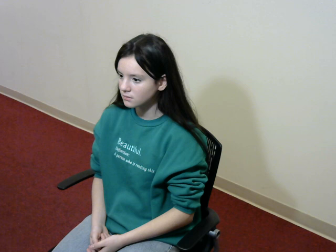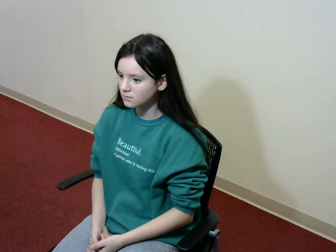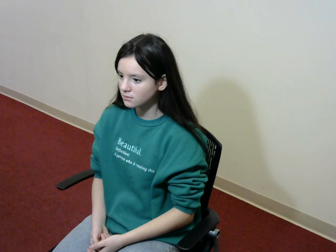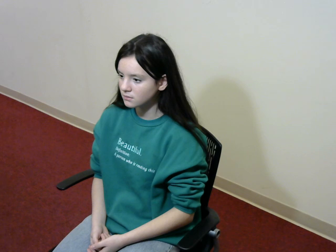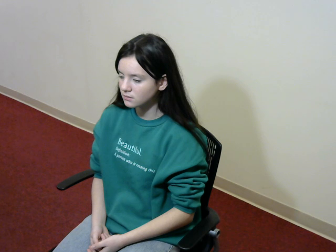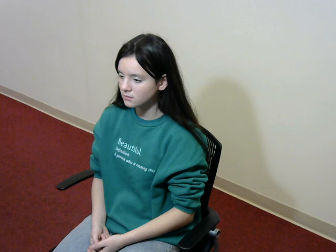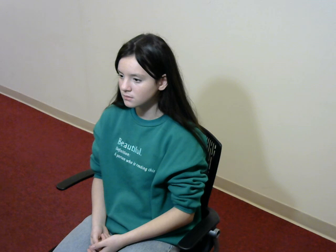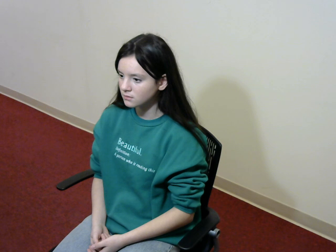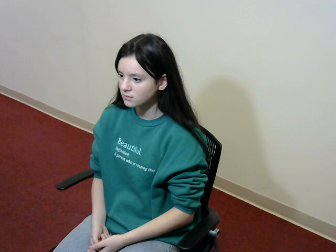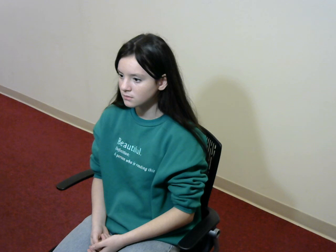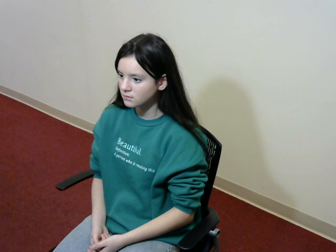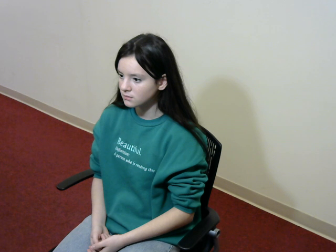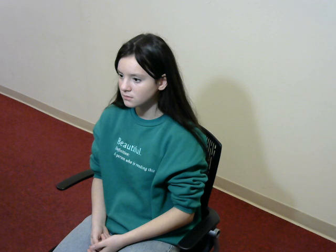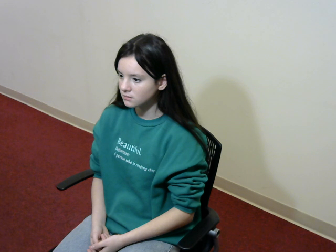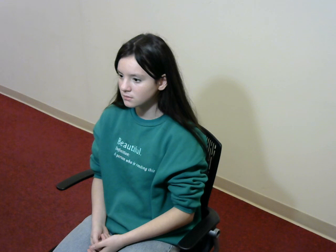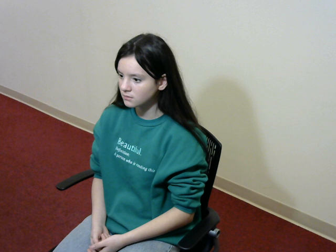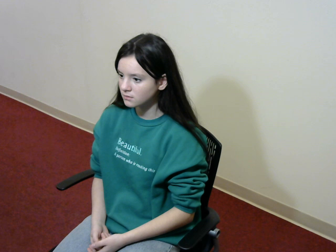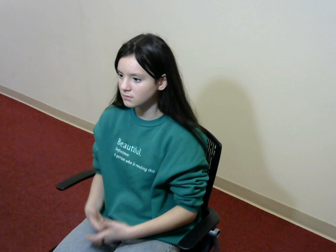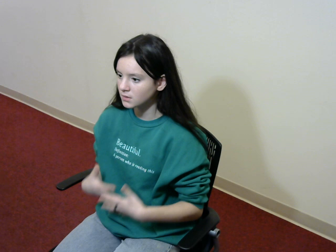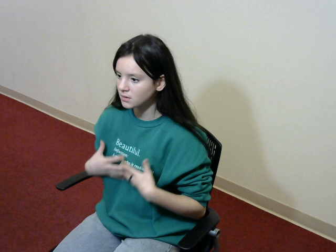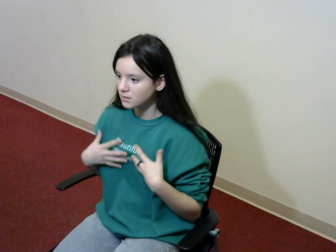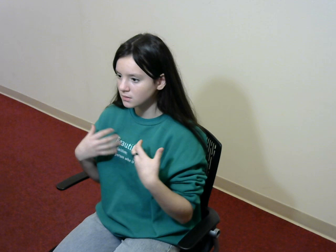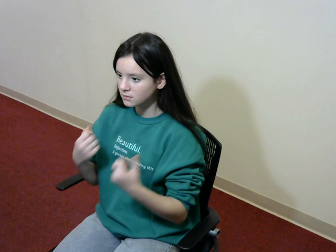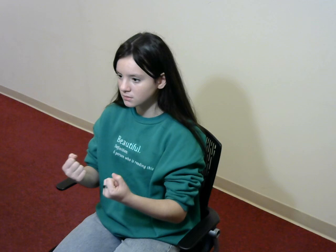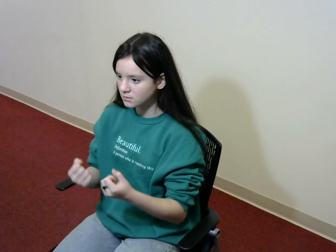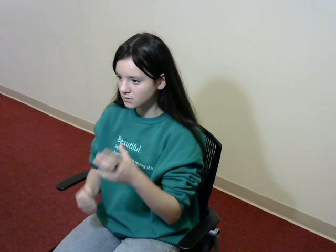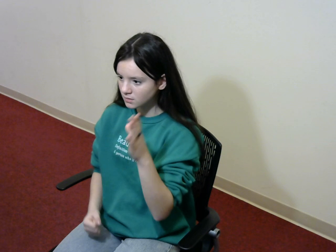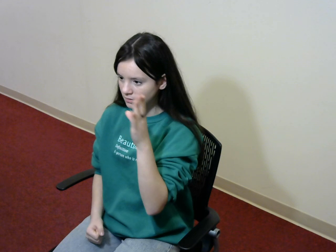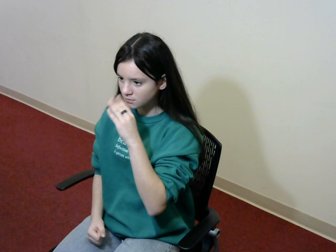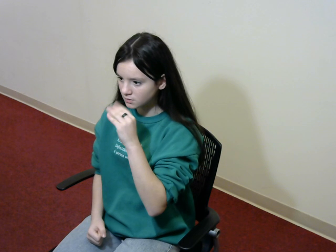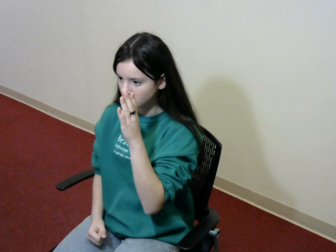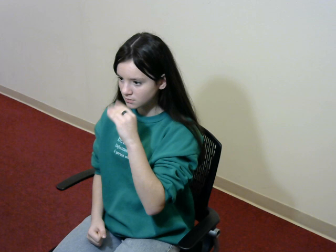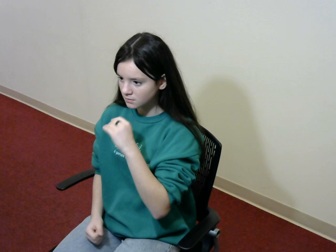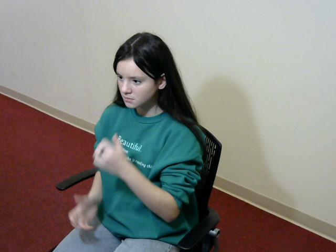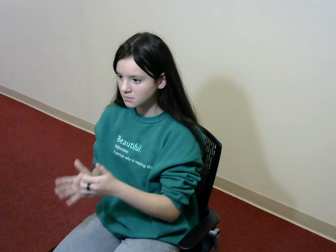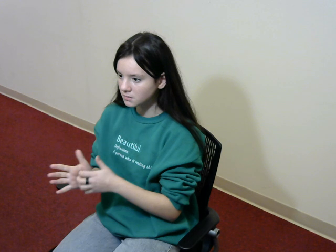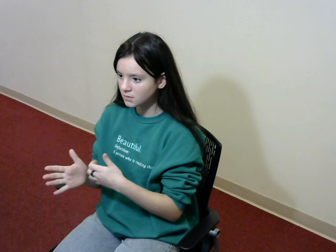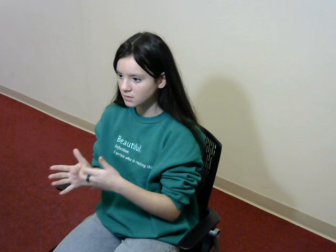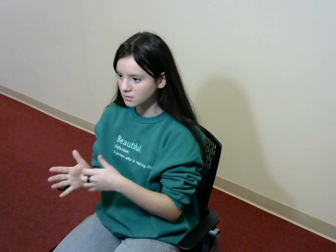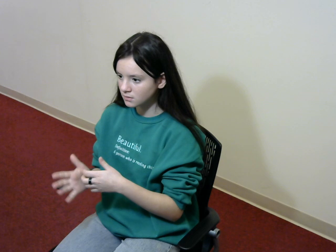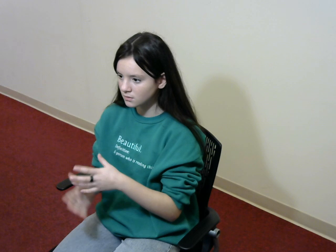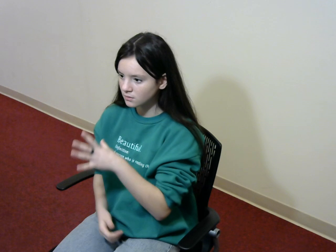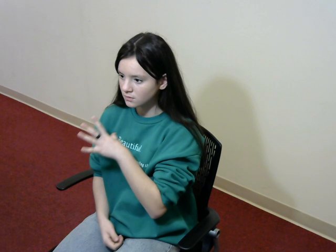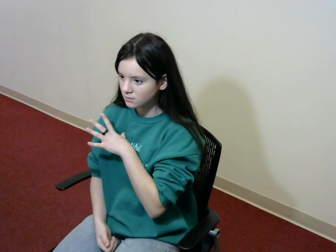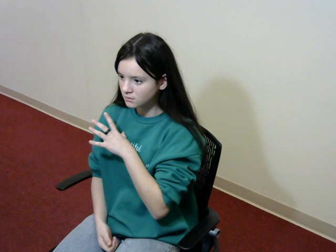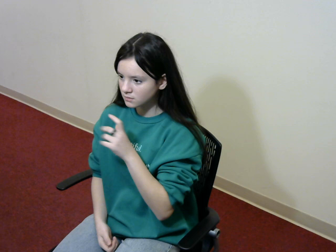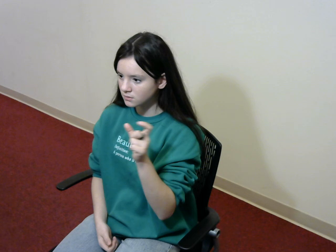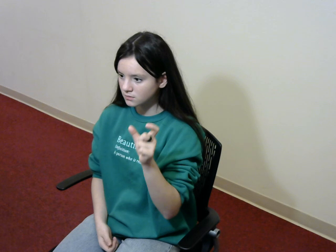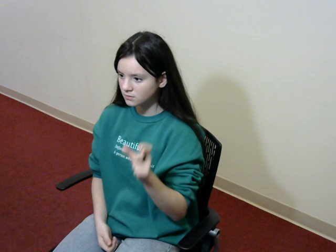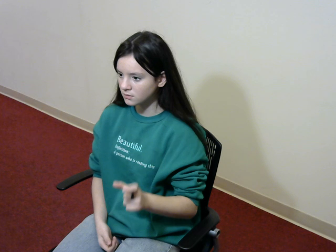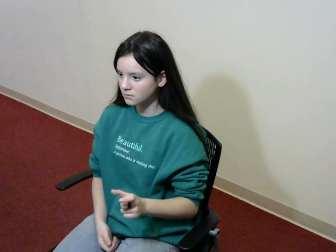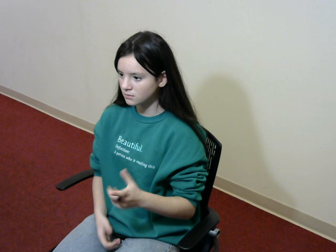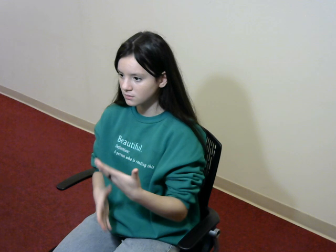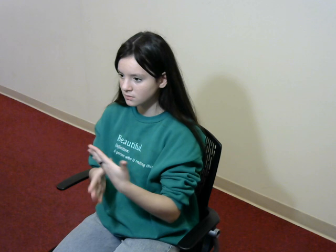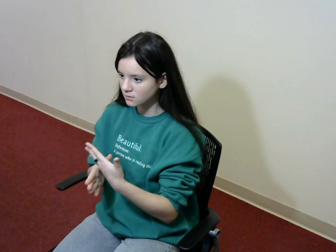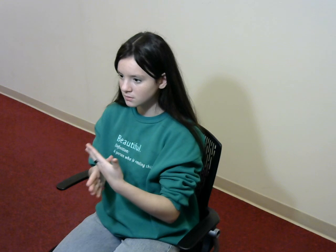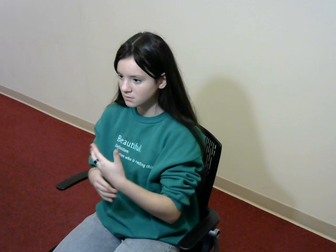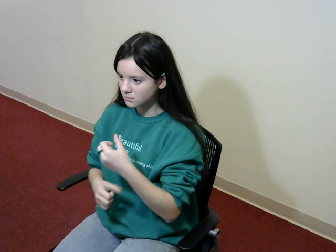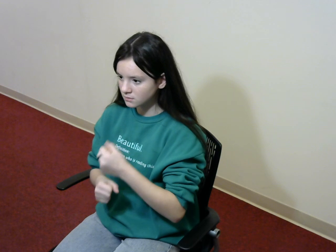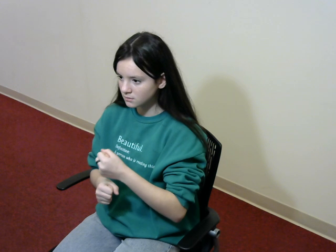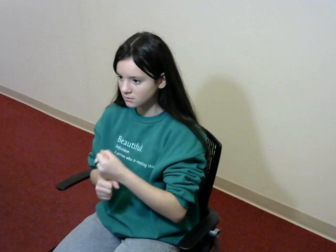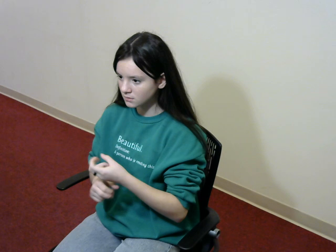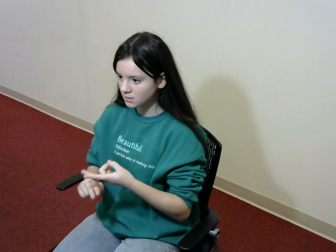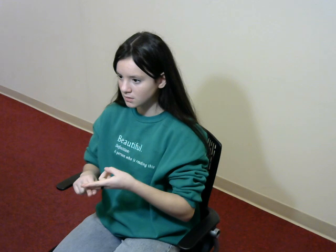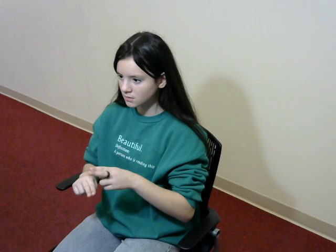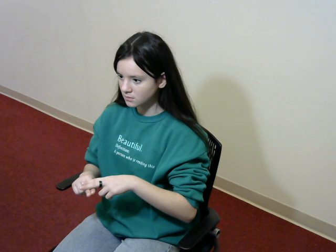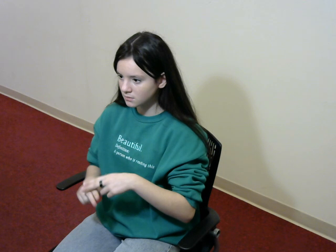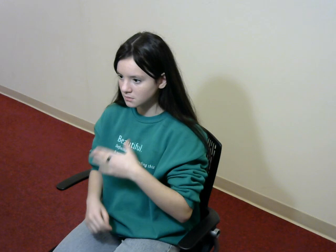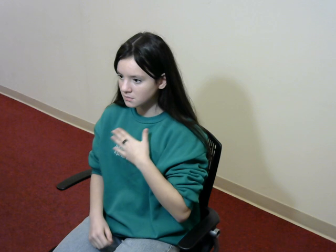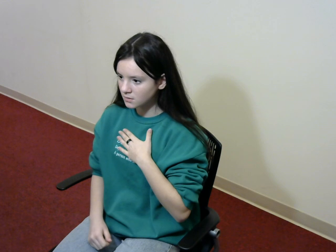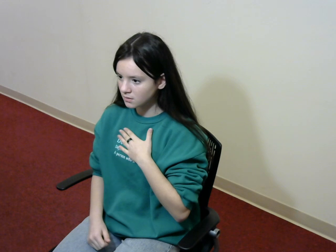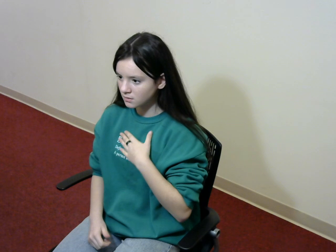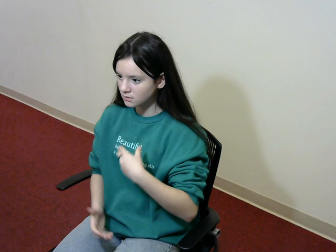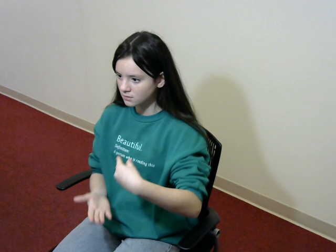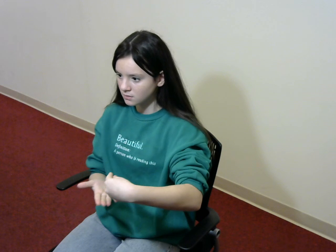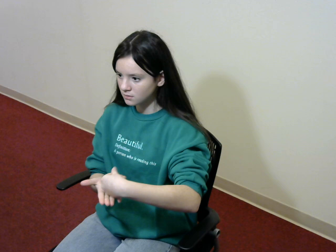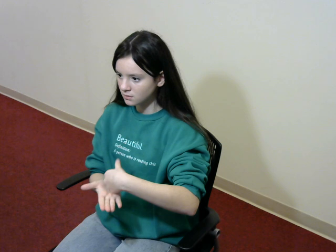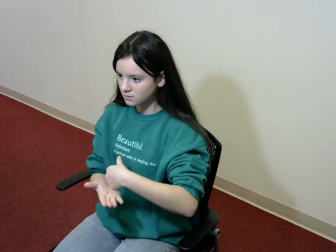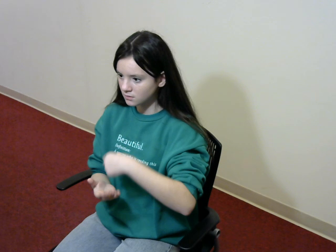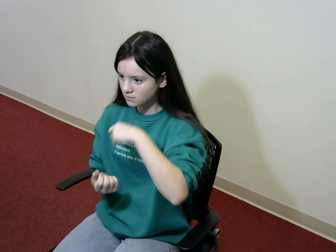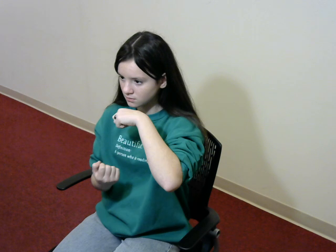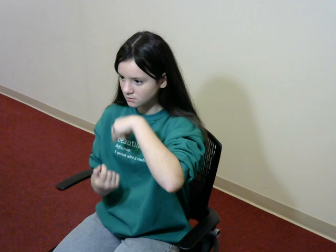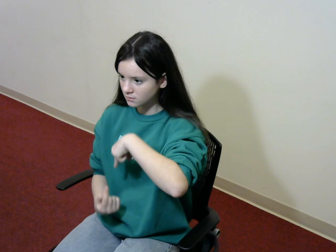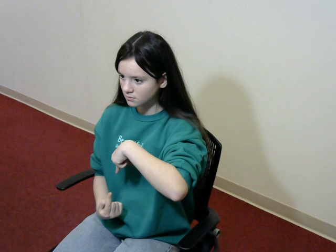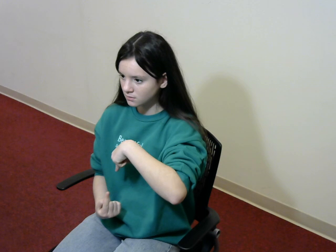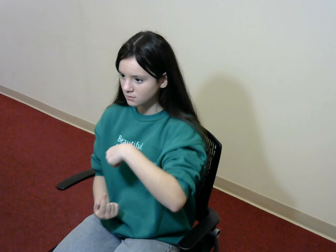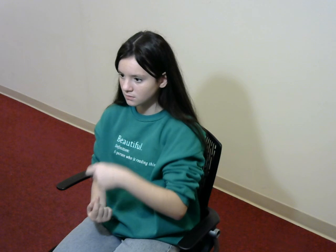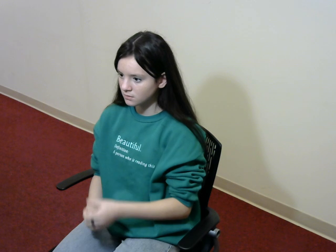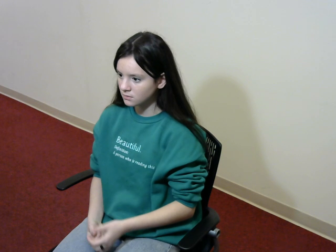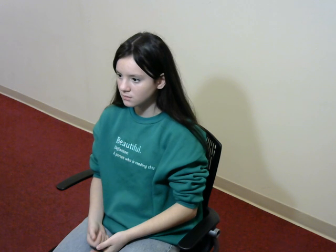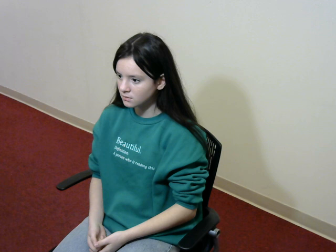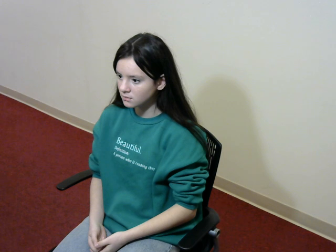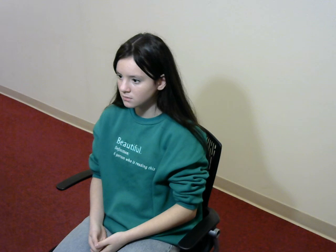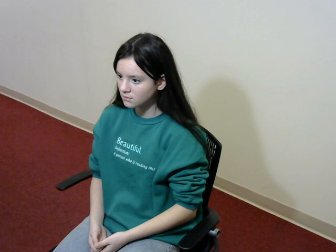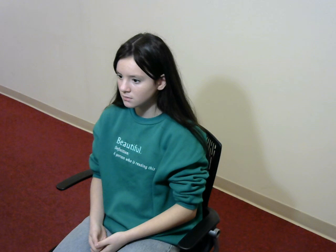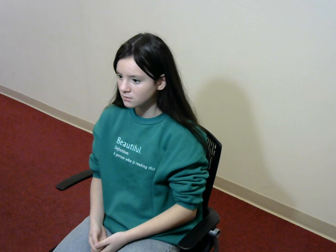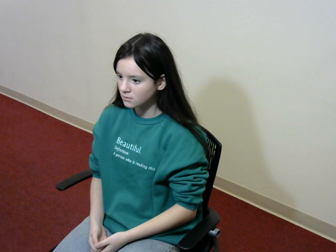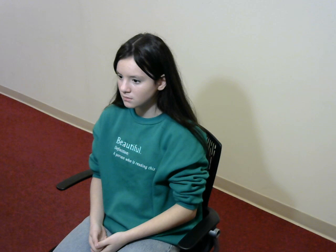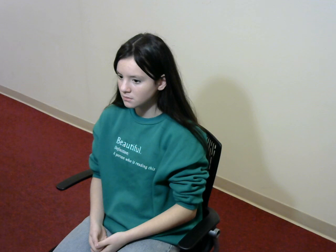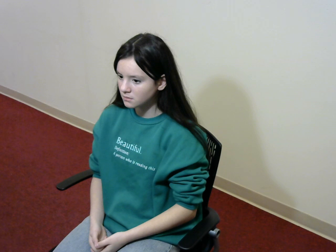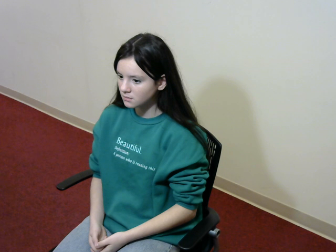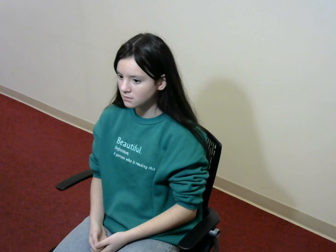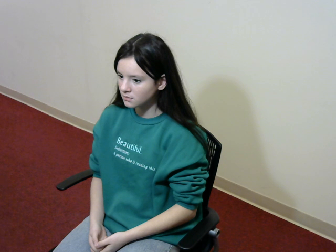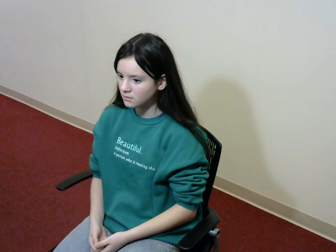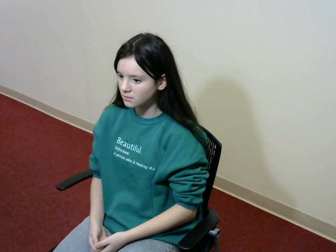Sağlamlıq imkanı məhdud olan şəxsə kömək etdiyimə görə mənə ödəniş düşürmü?